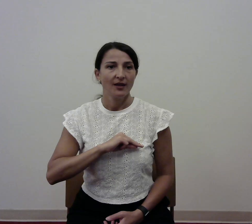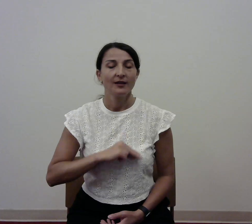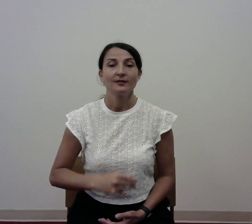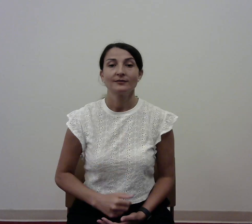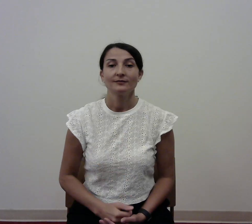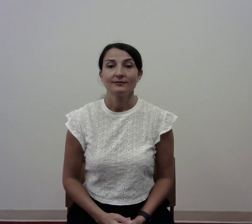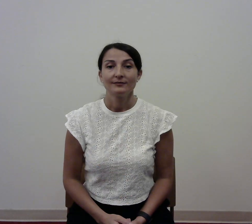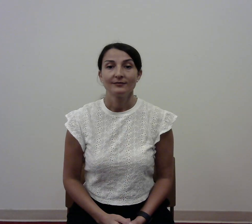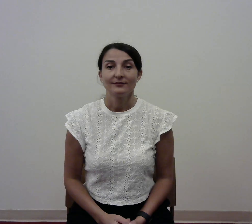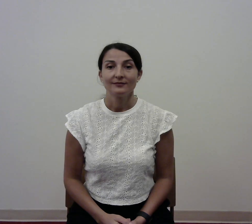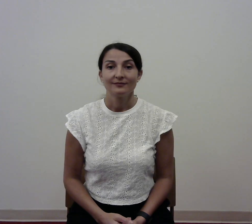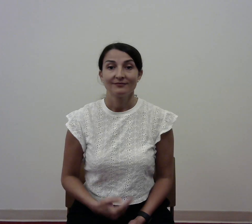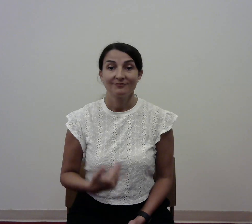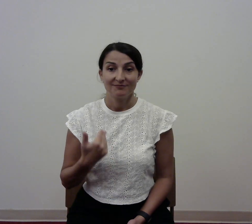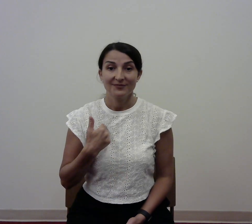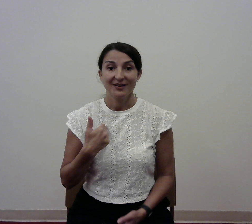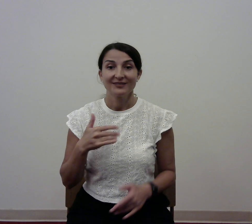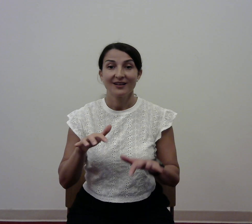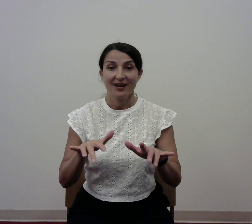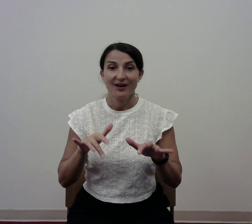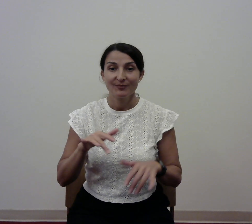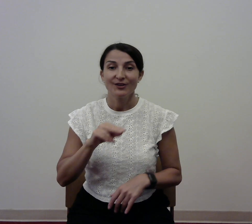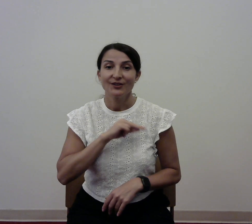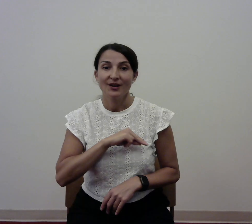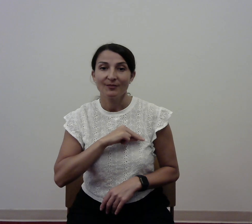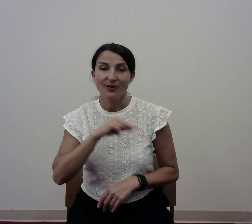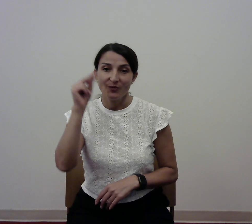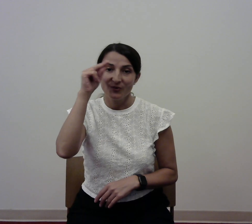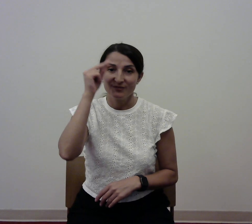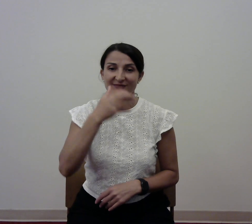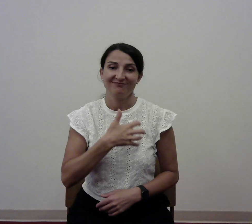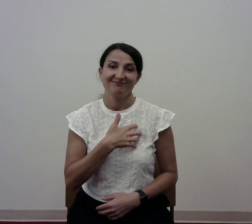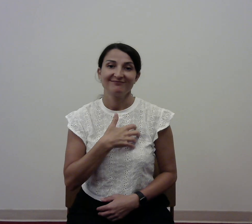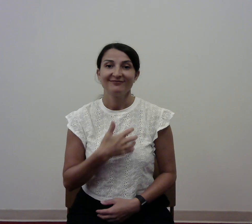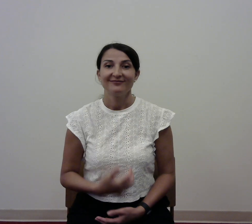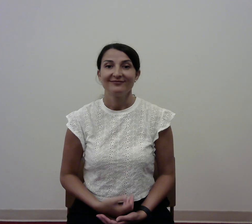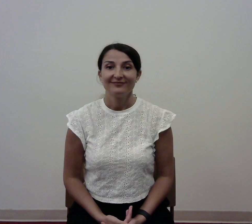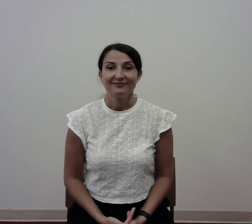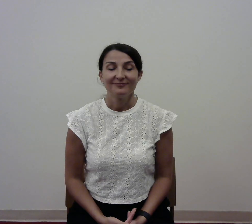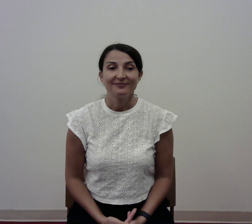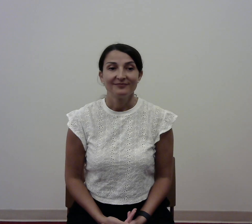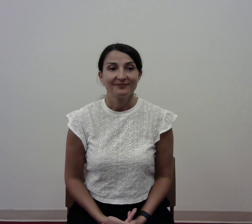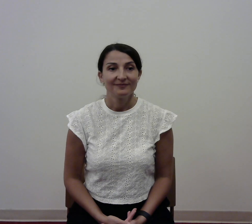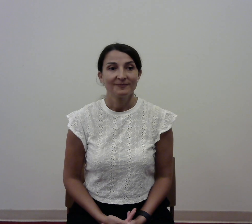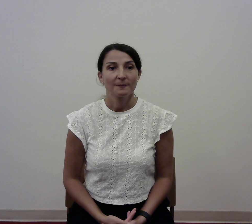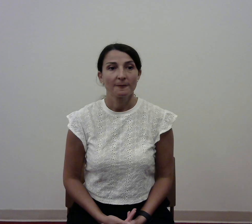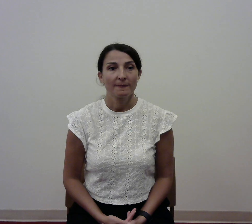Mən kompüterdə işləməyi öyrənmək istəyirəm